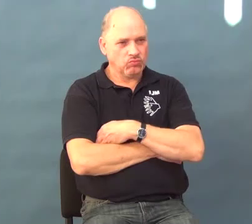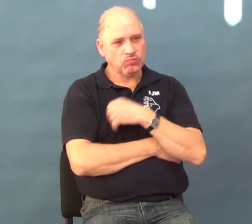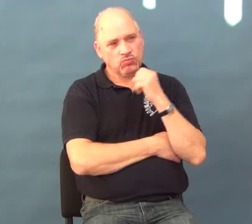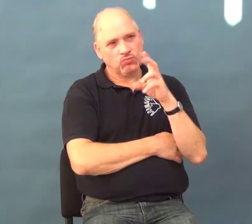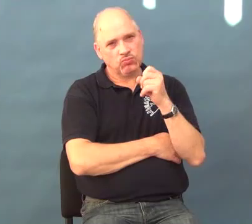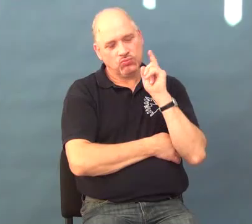Tak, to jest prawda.